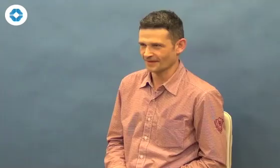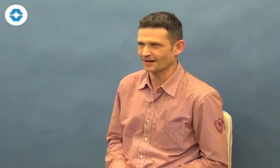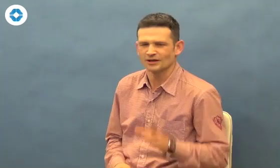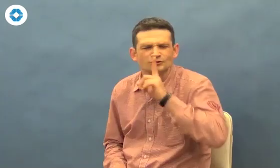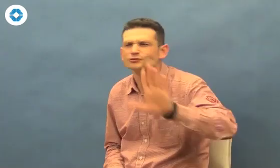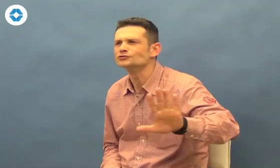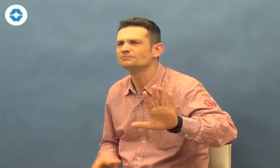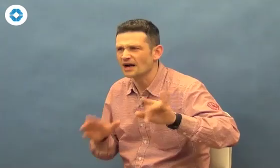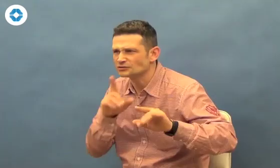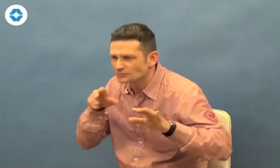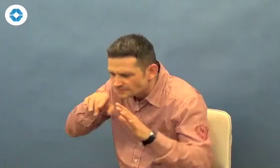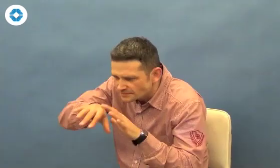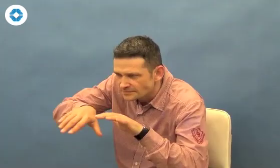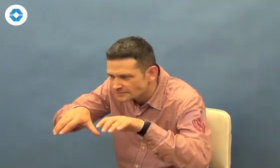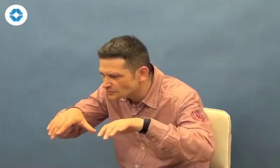Chłopiec ucisza psa i zagląda przez gałęzie.